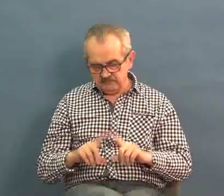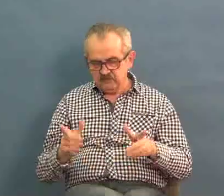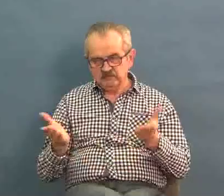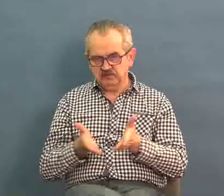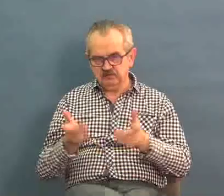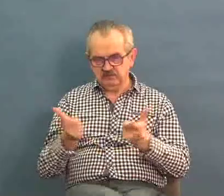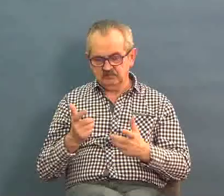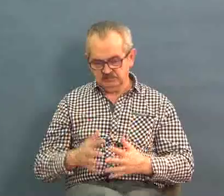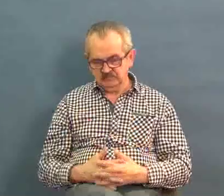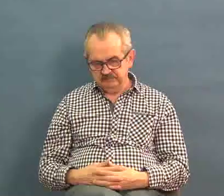Nie wolno, wąwóz jest niebezpieczny.